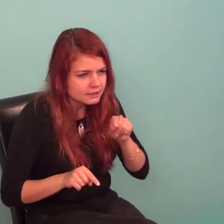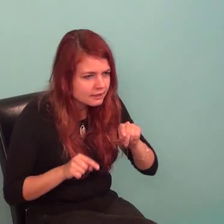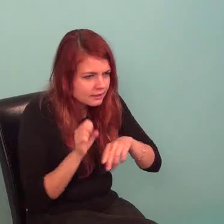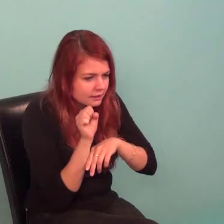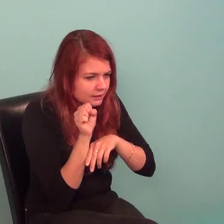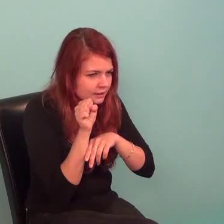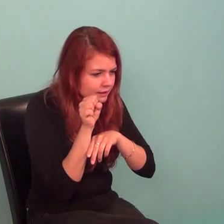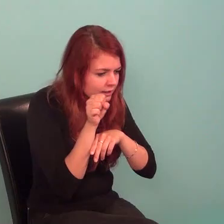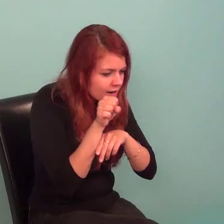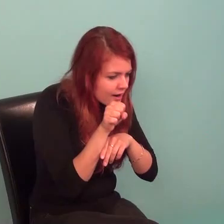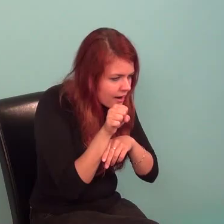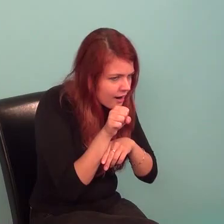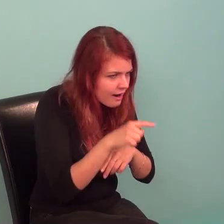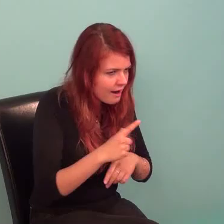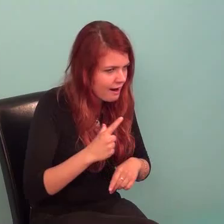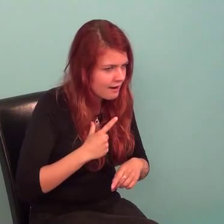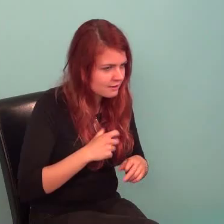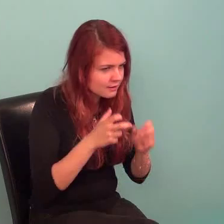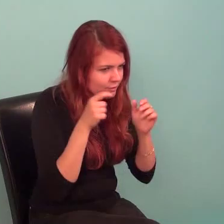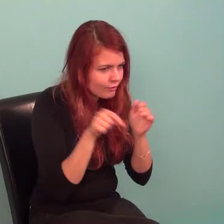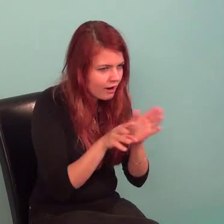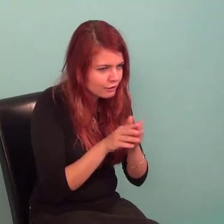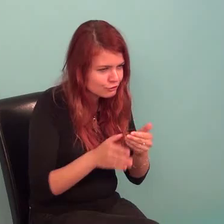Zagląda do środka i okazuje się, że żaba uciekła do swojej żony.